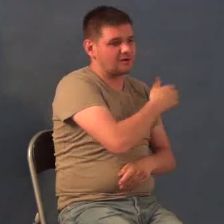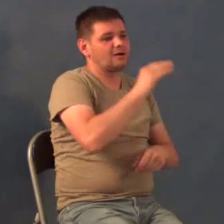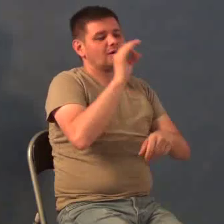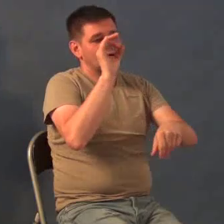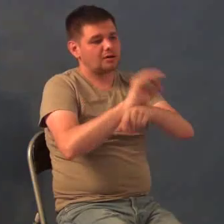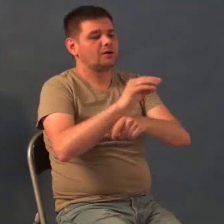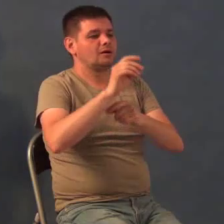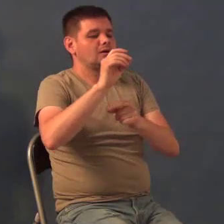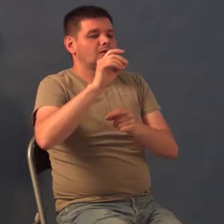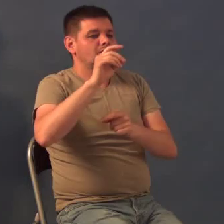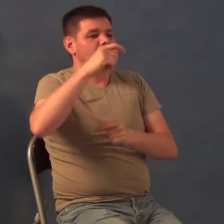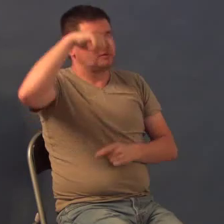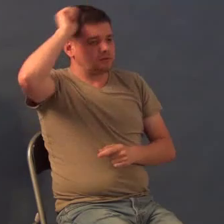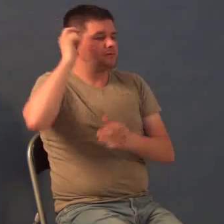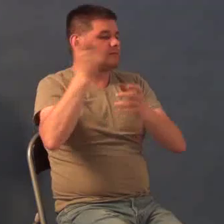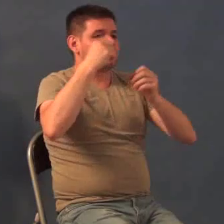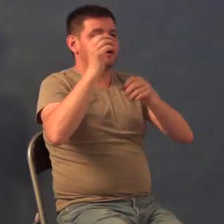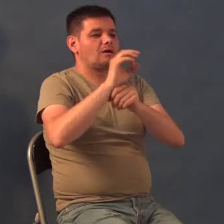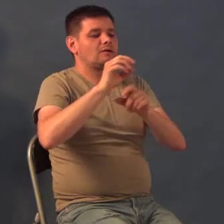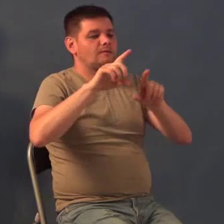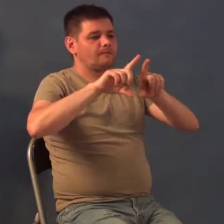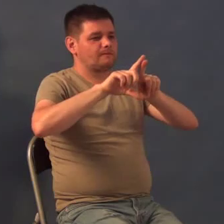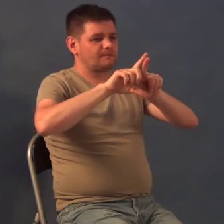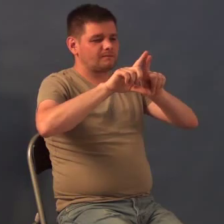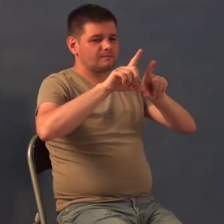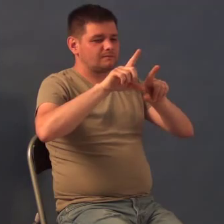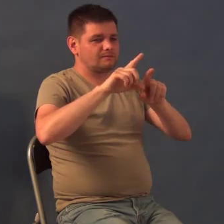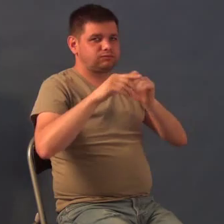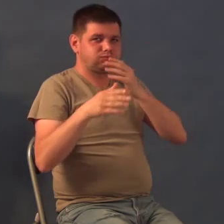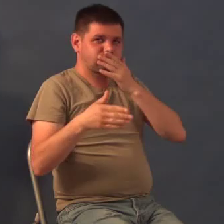Akurat strażacy mają...